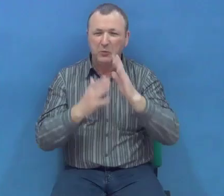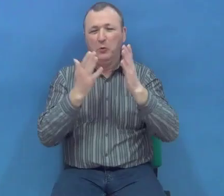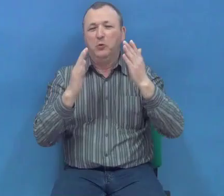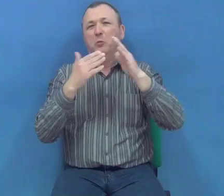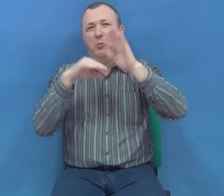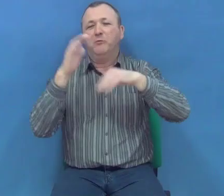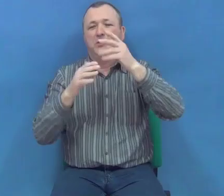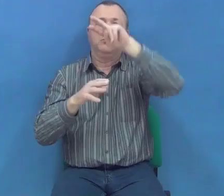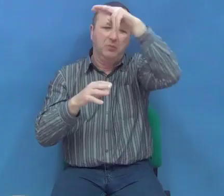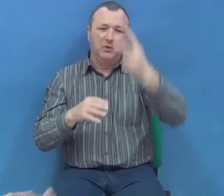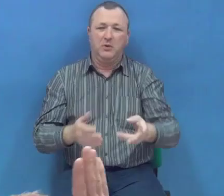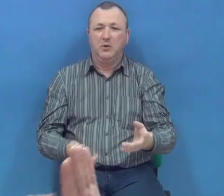Czyli na budowie można spaść z wysokości.